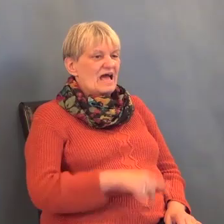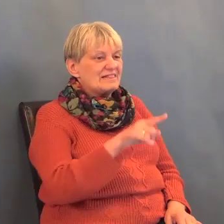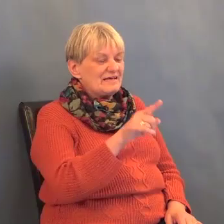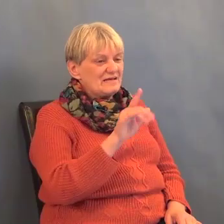A ty?